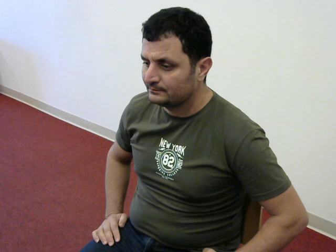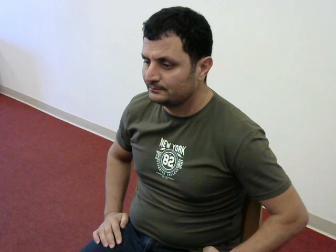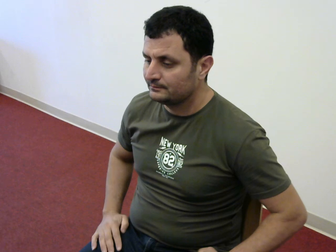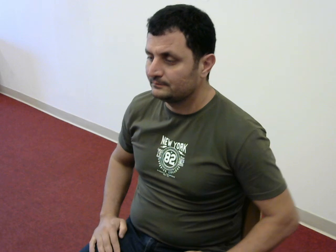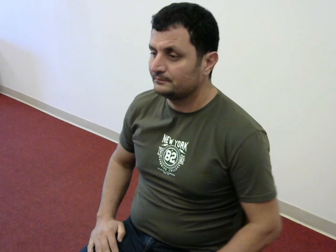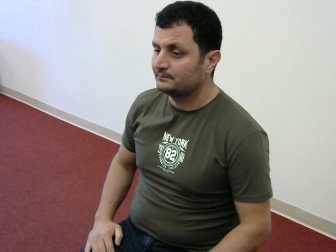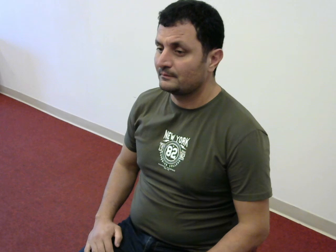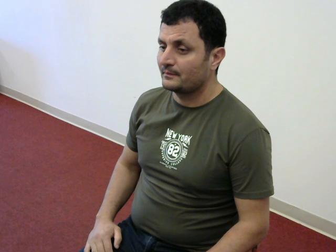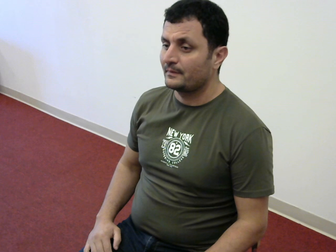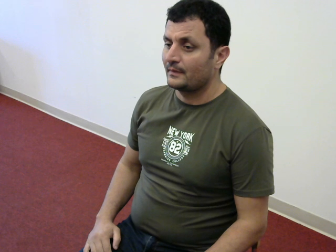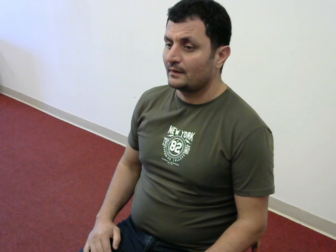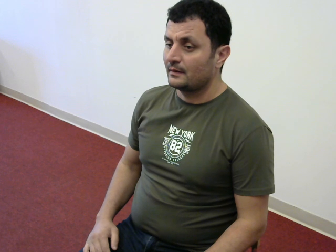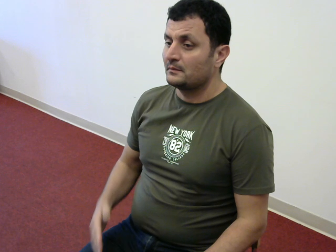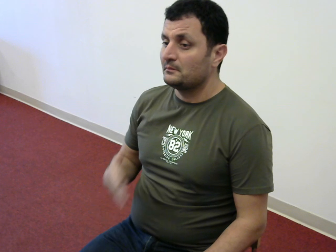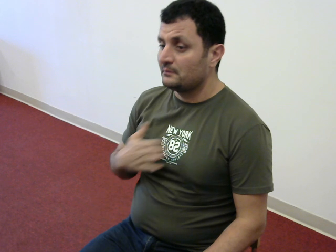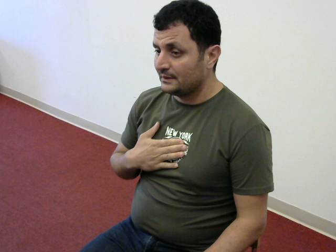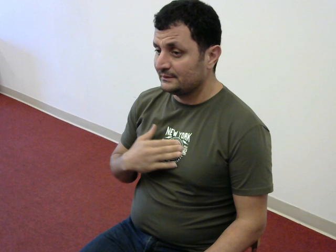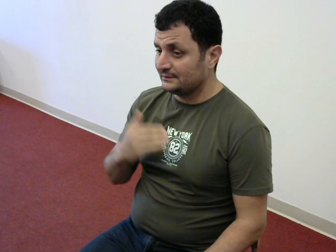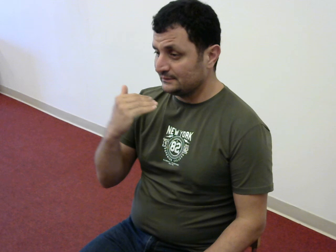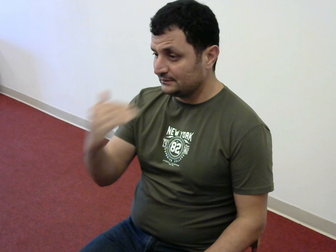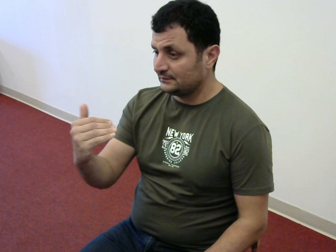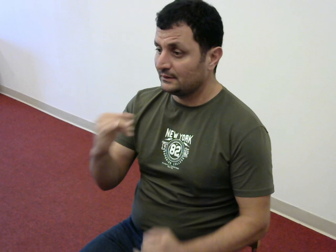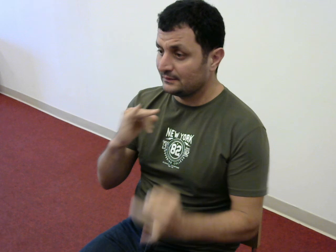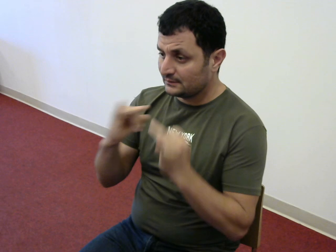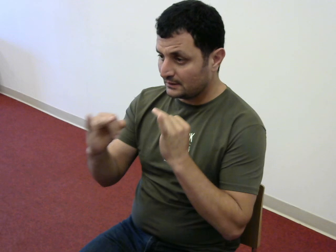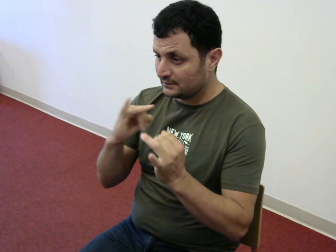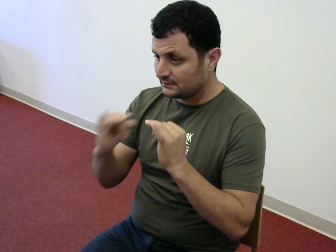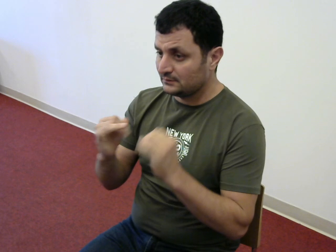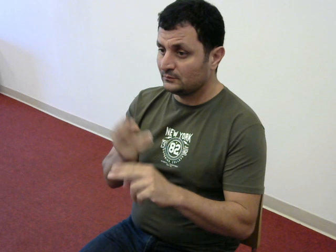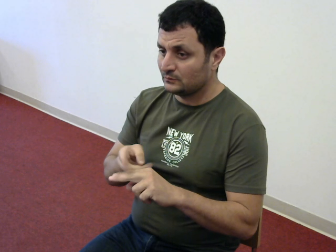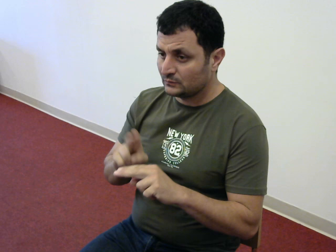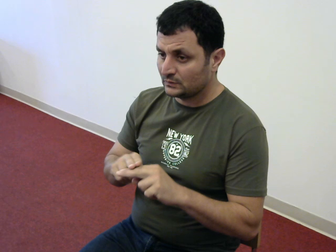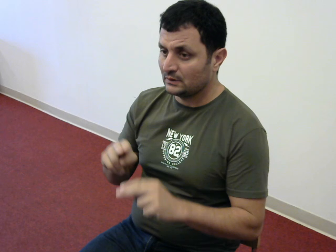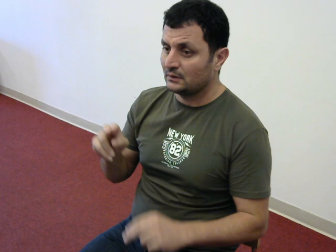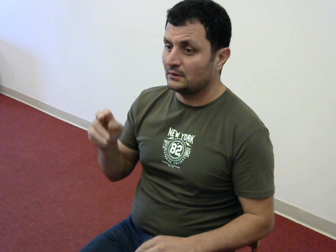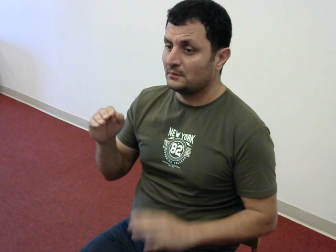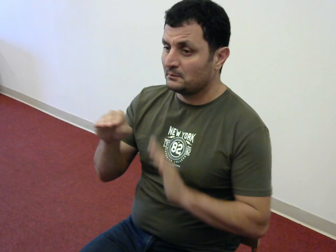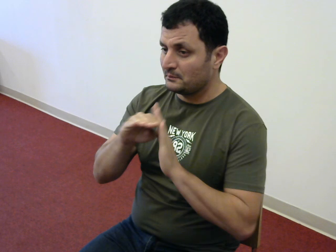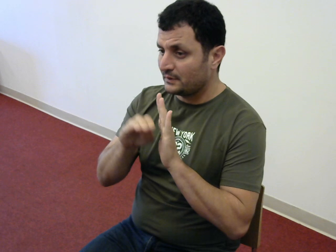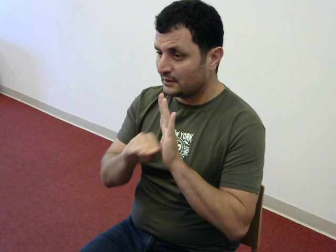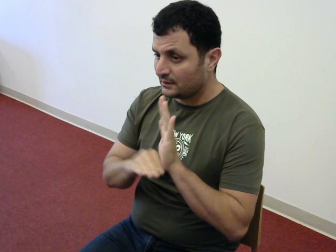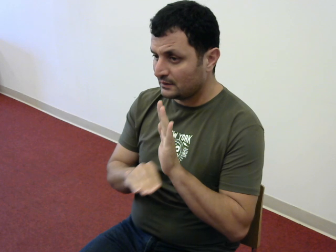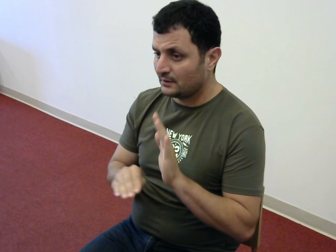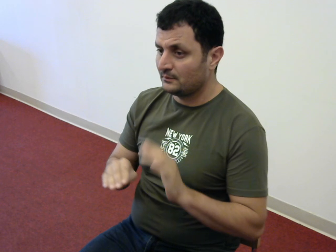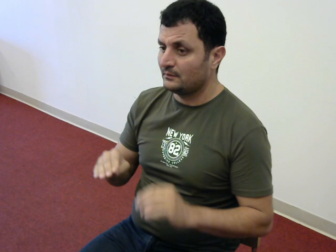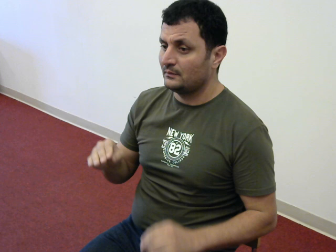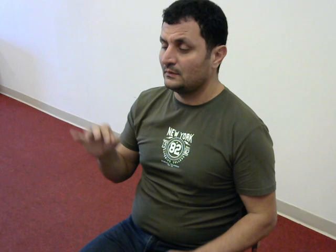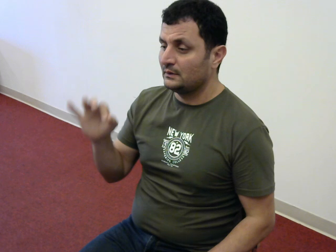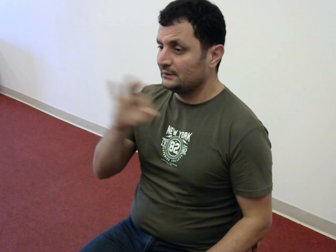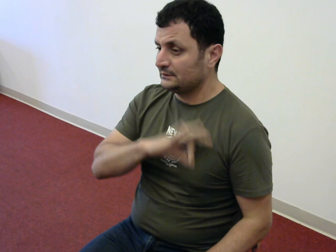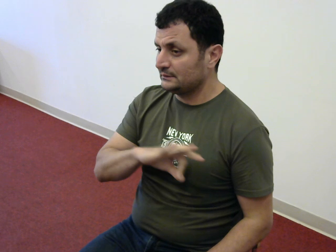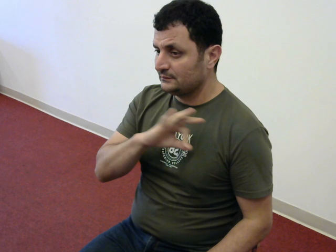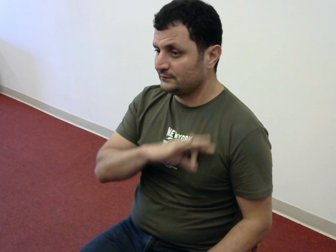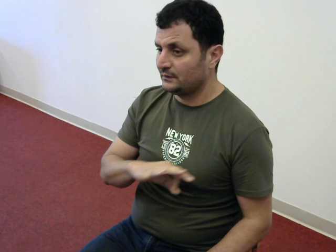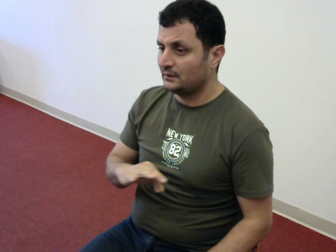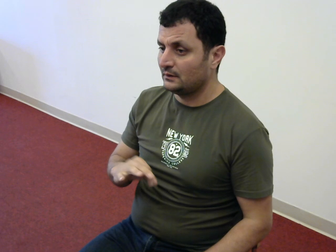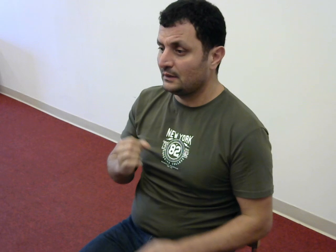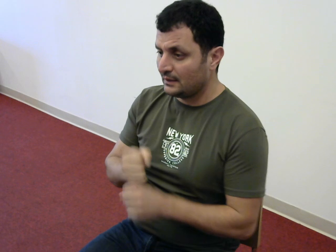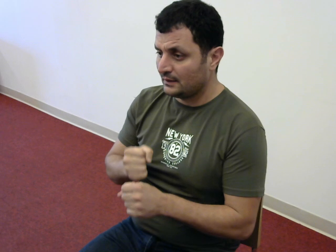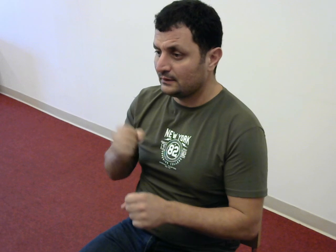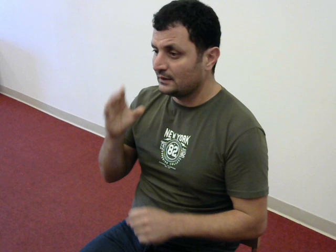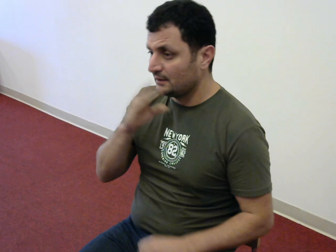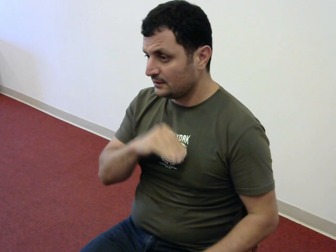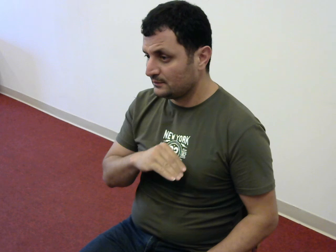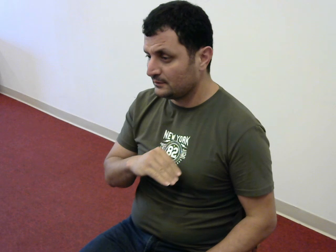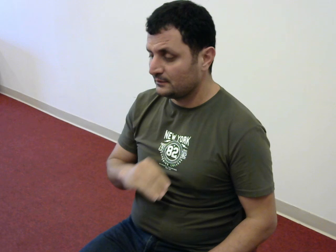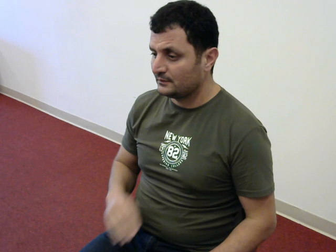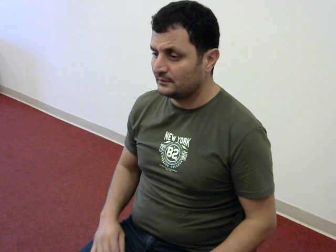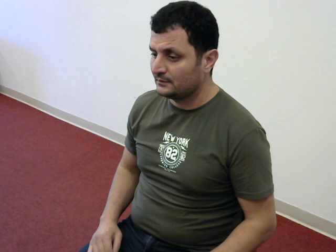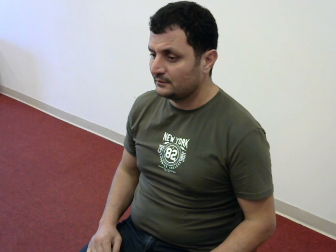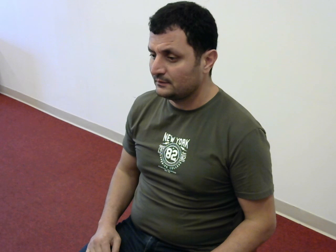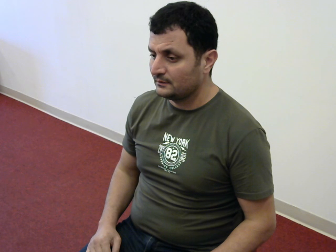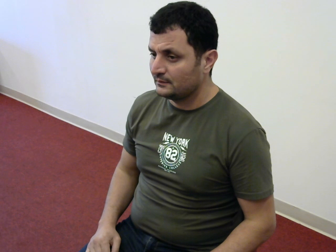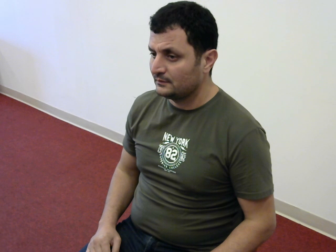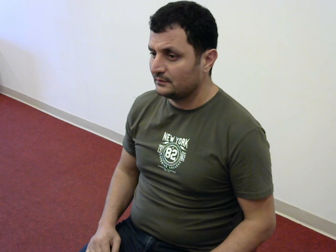Mən sizinlə danışmaq üçün proqramdan istifadə edə bilərəm